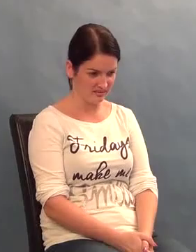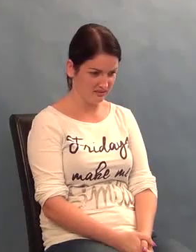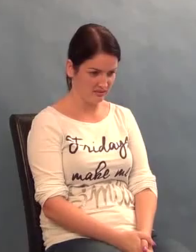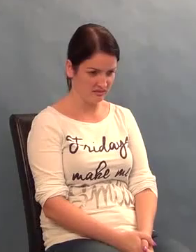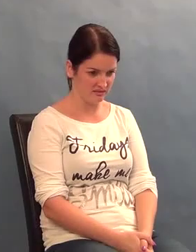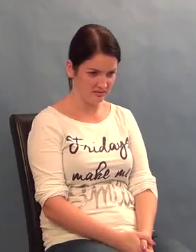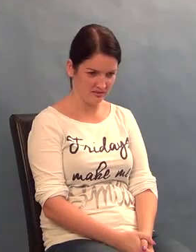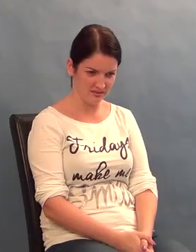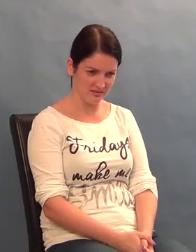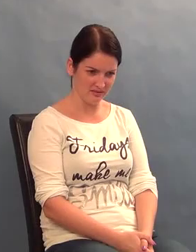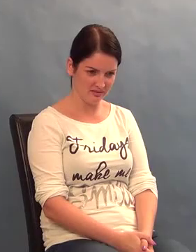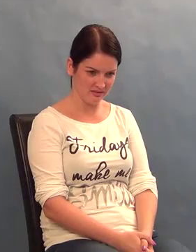Myszka Miki otwiera drzwi i jest w szoku.